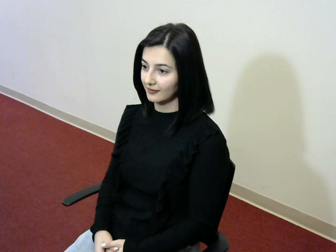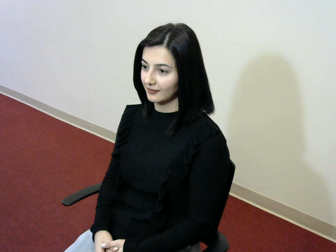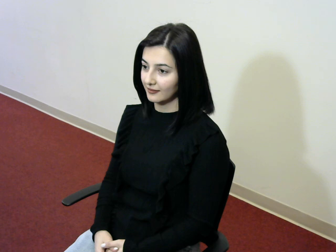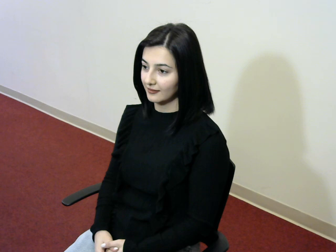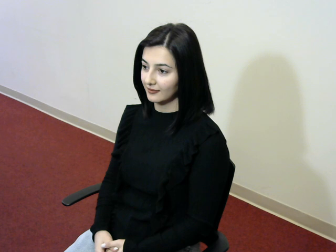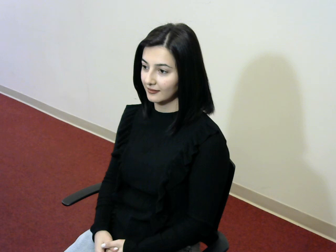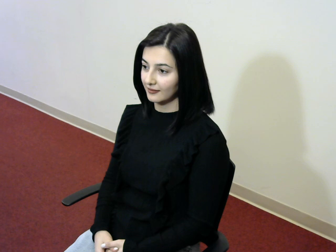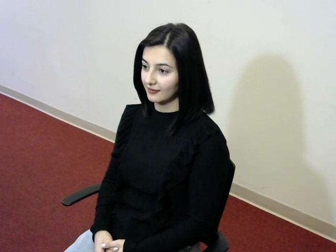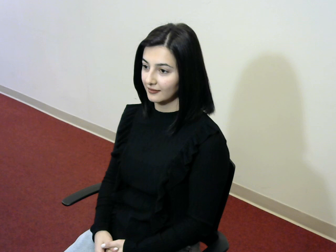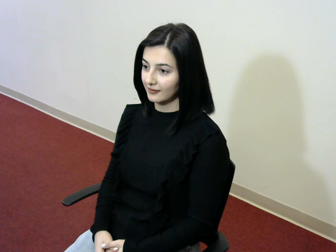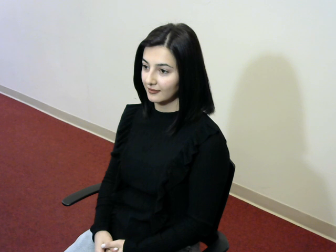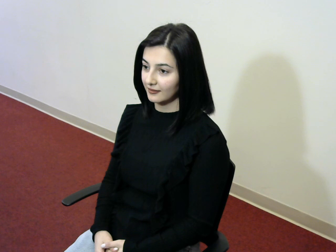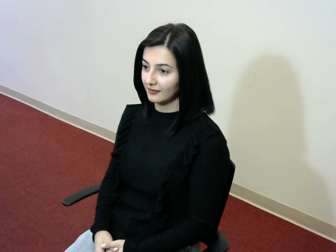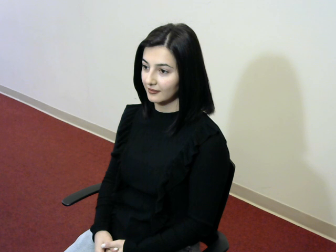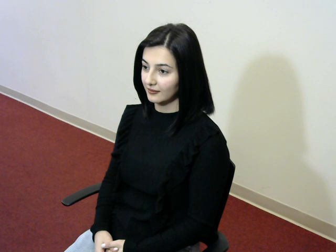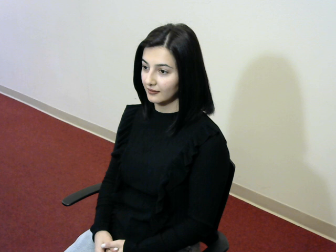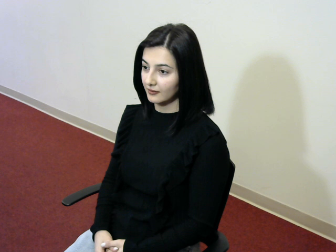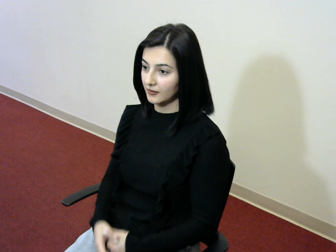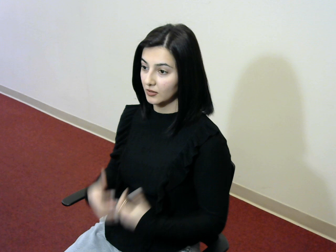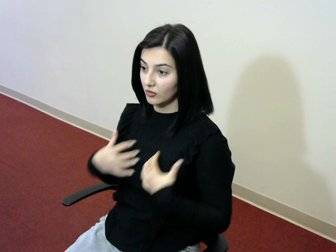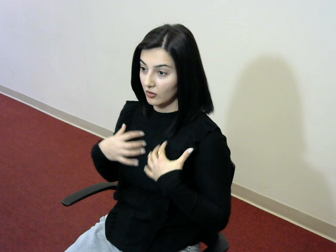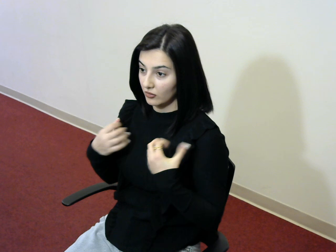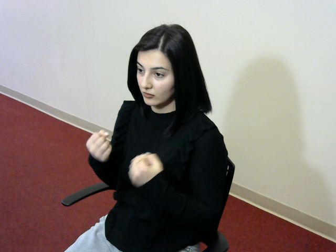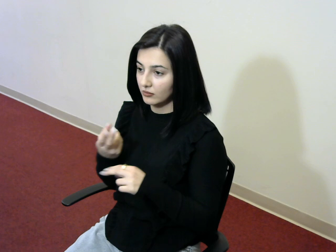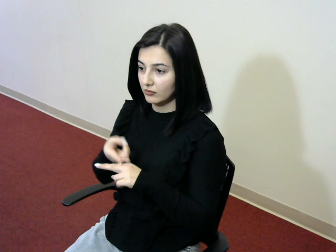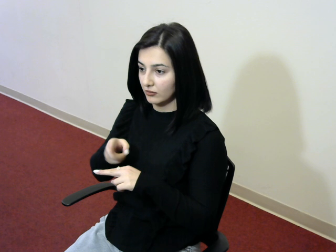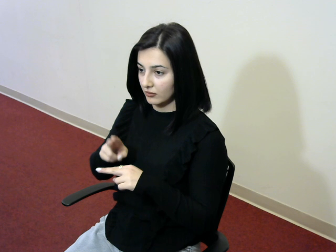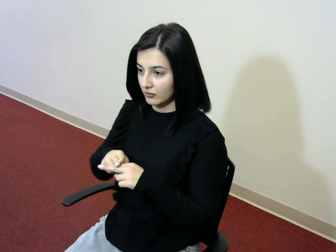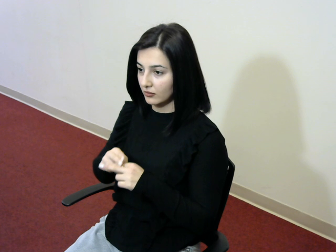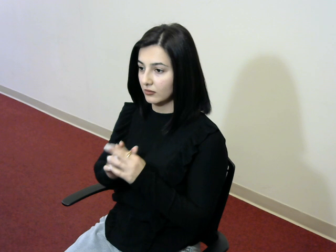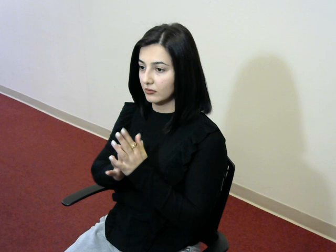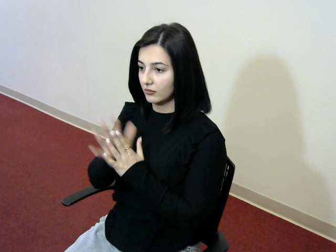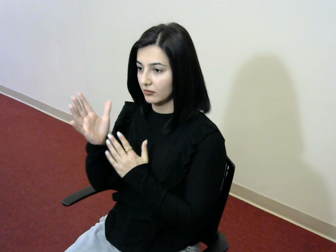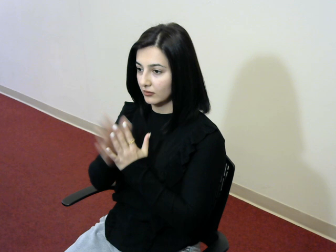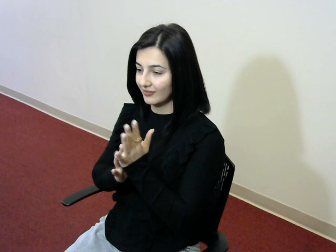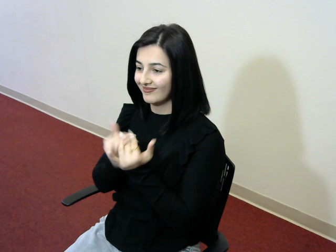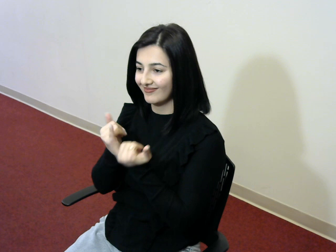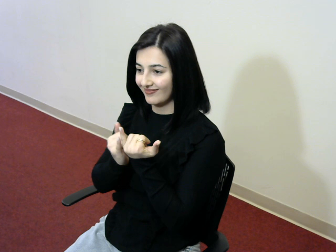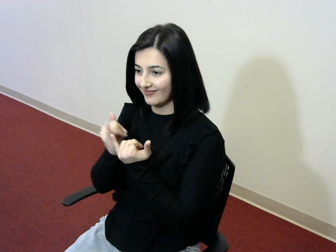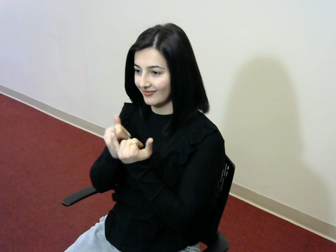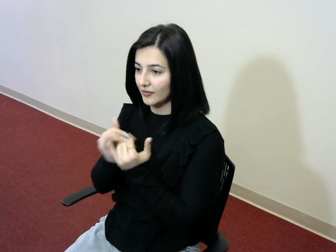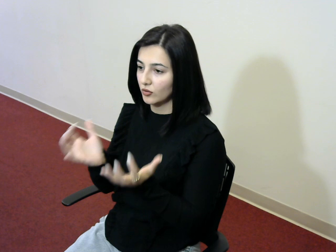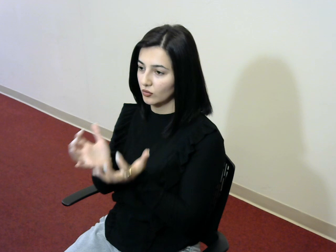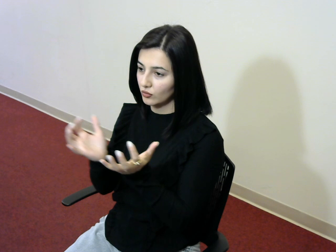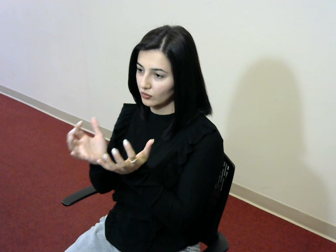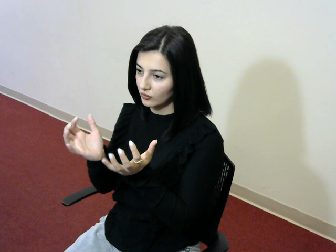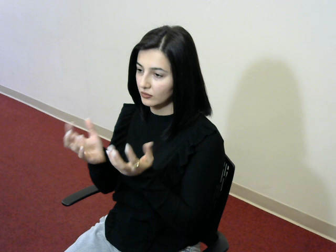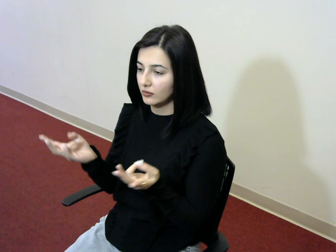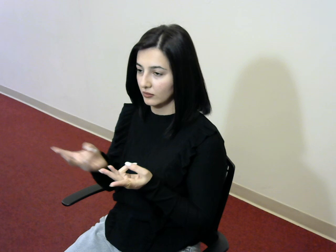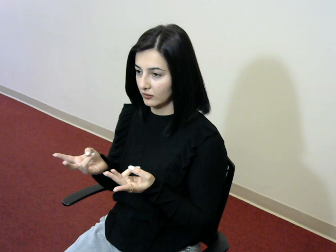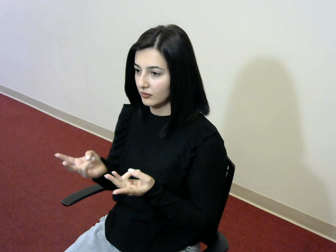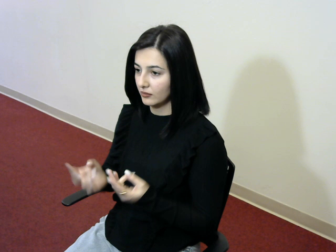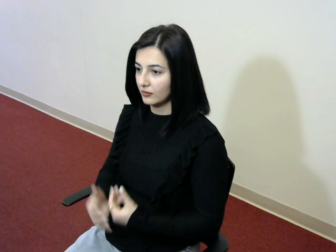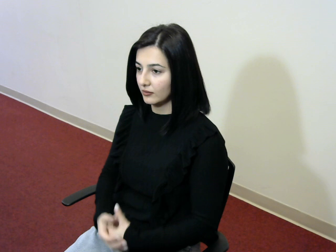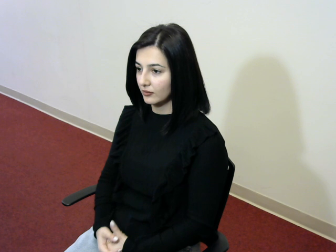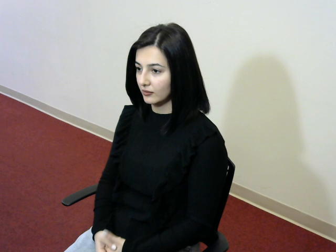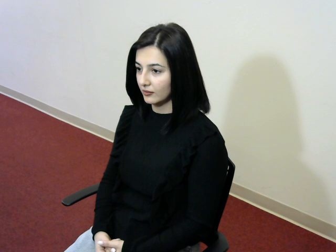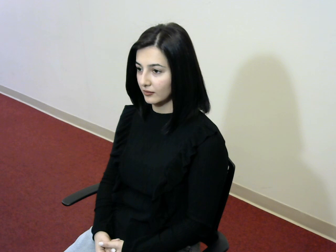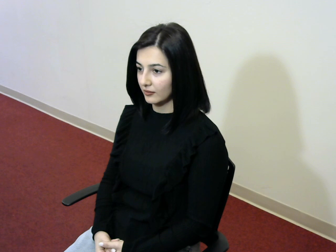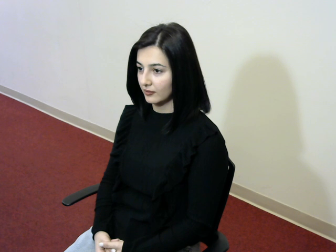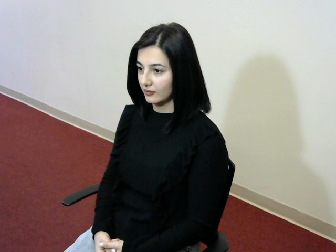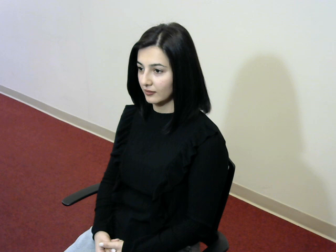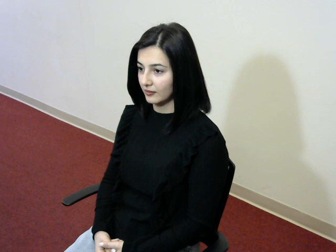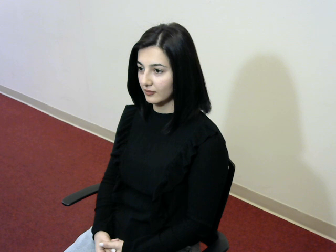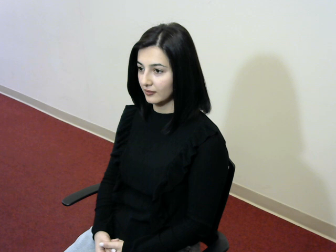Sağlamlığımız üçün bitkiləri qorumaq lazımdır